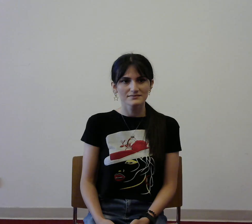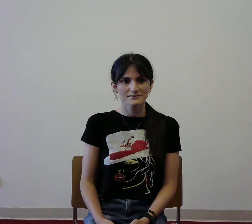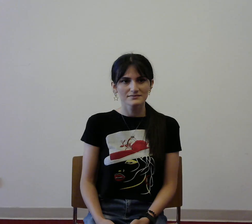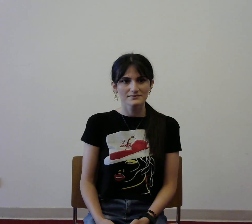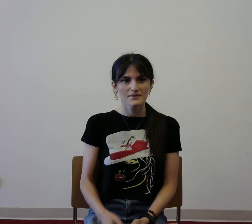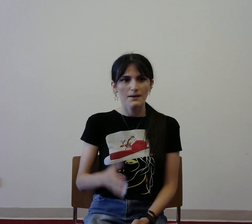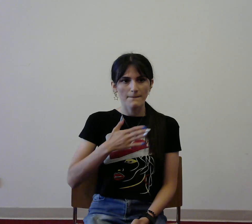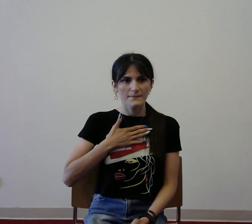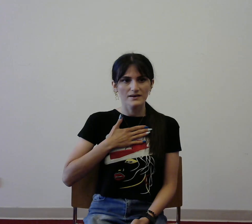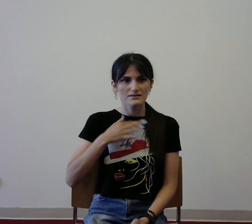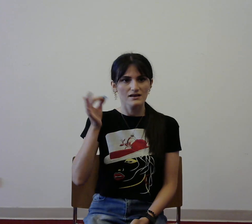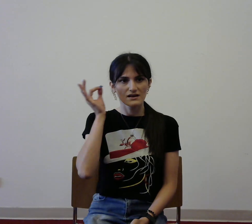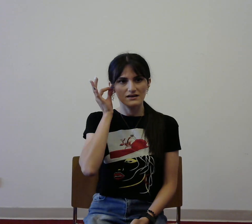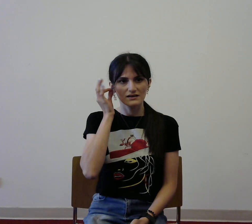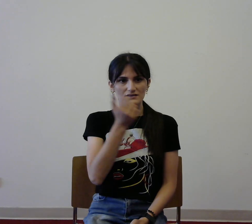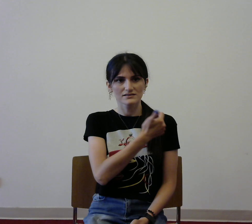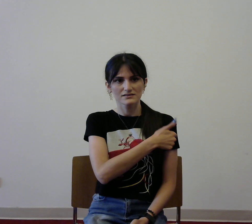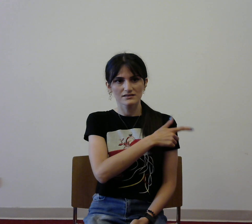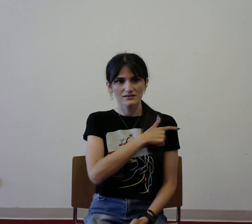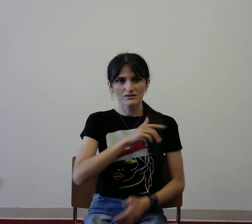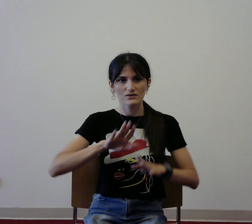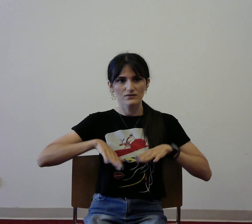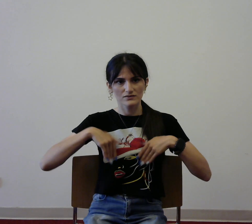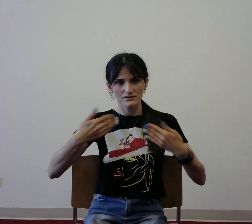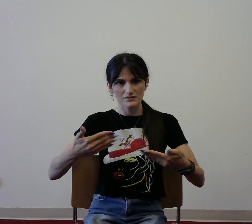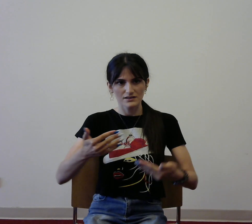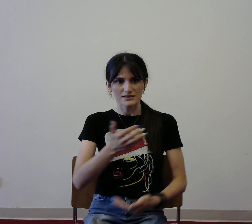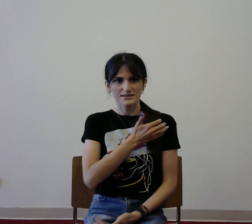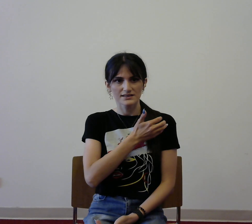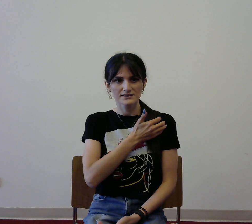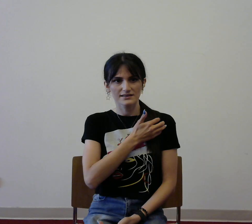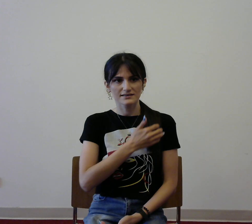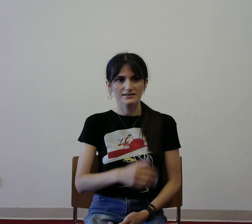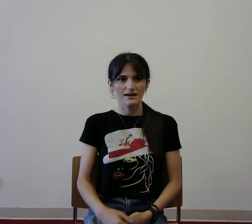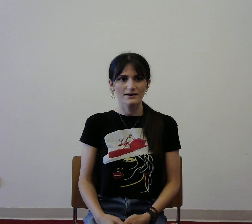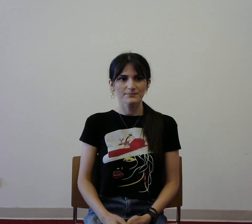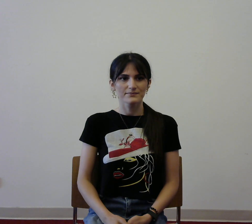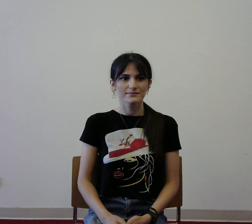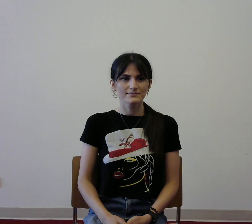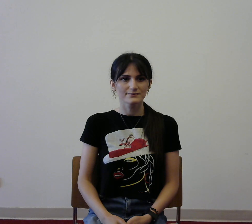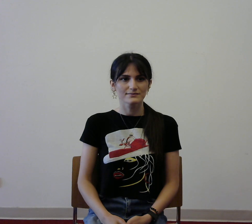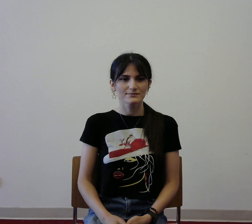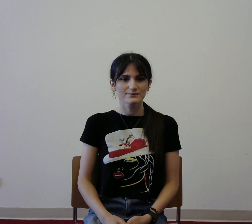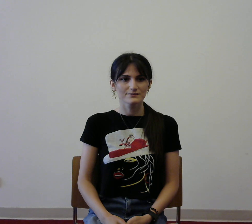Mən tibb məntəqəsinə müraciət etmək istərdim